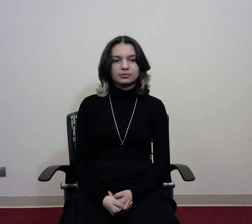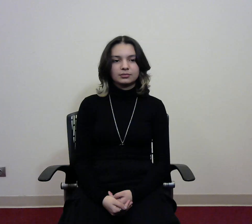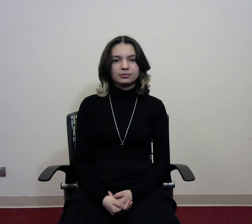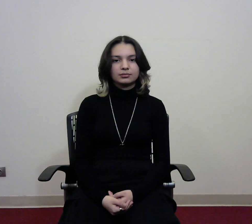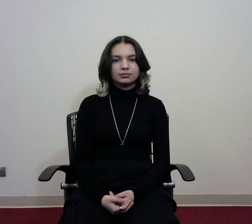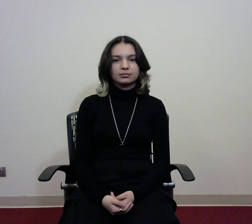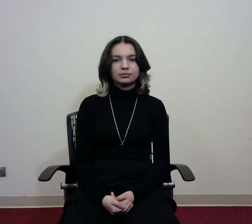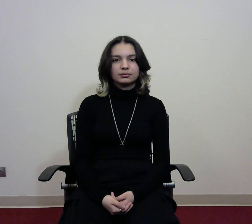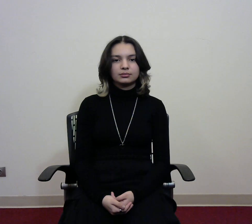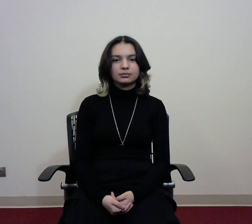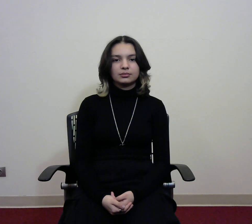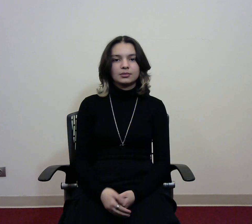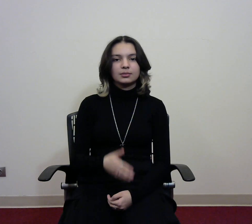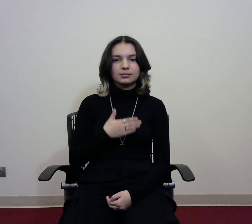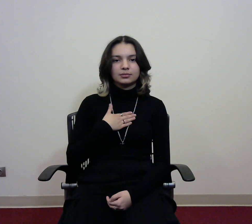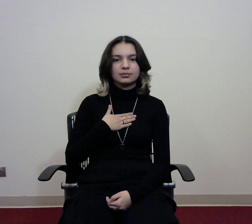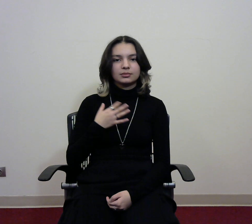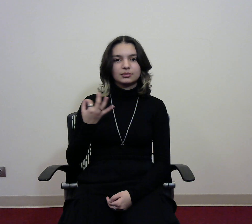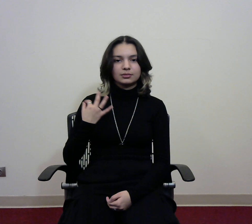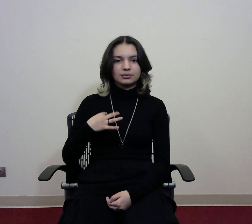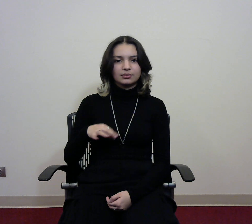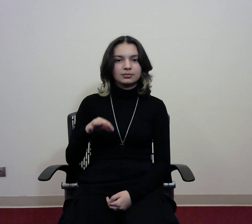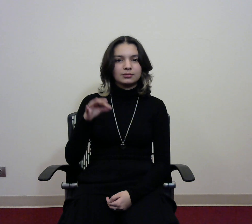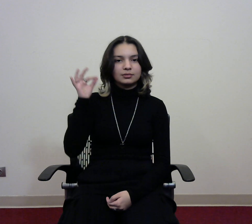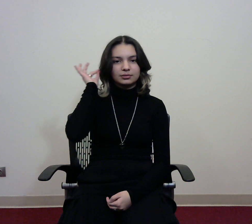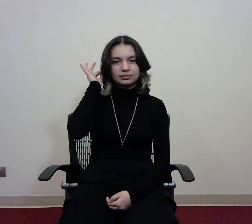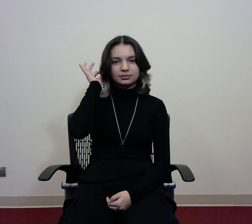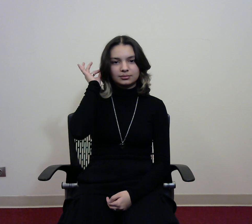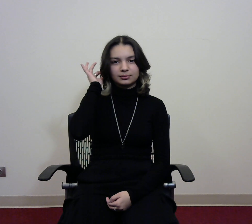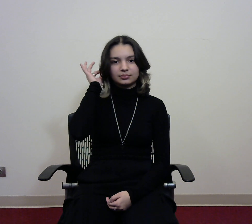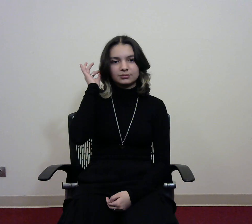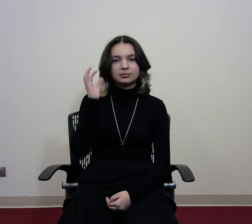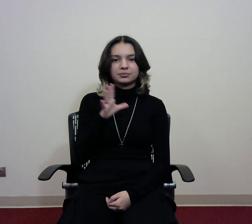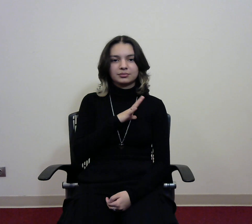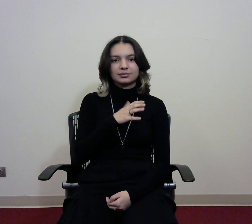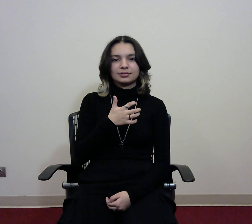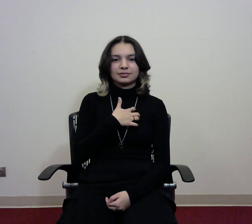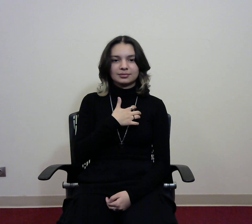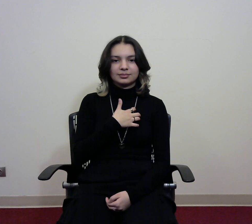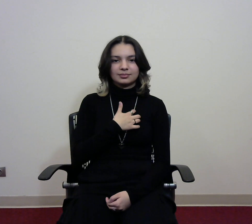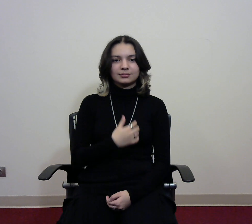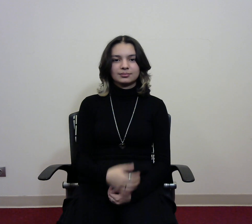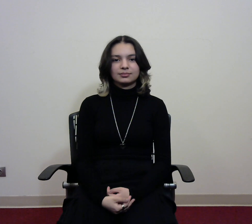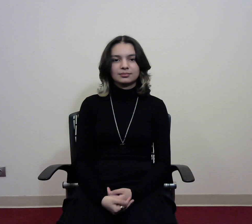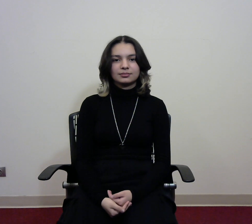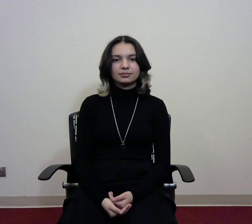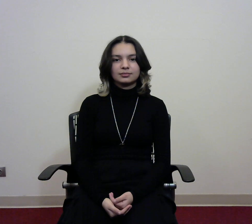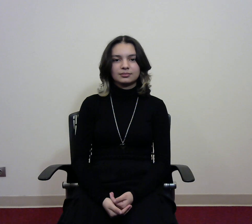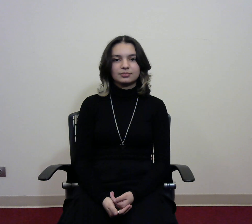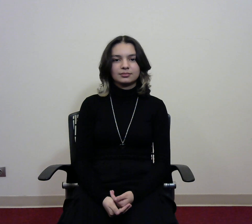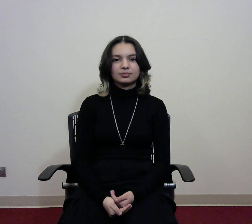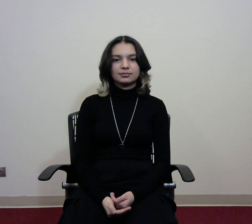Mənim oğlum həkim olmaq istəyir